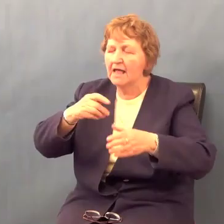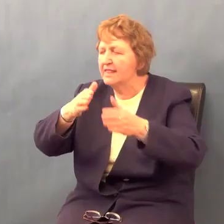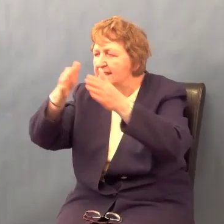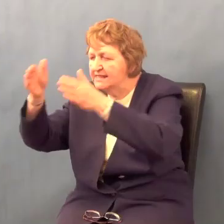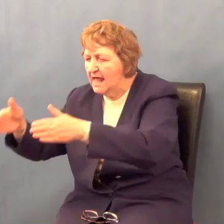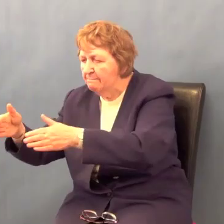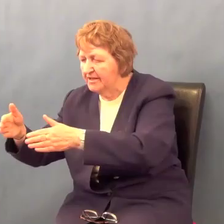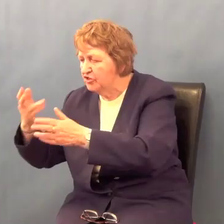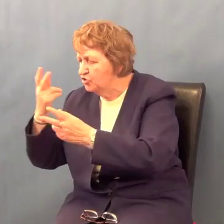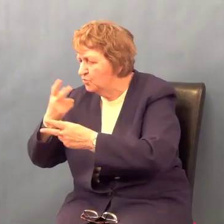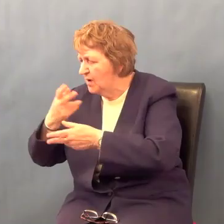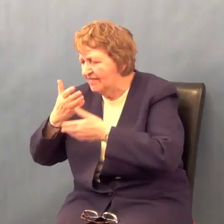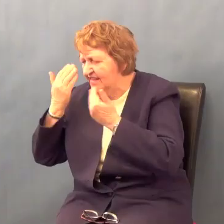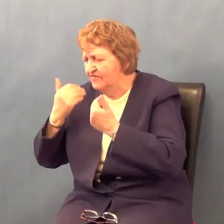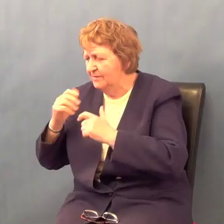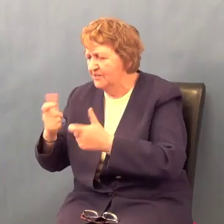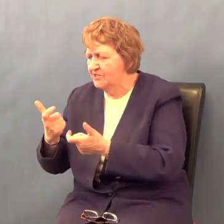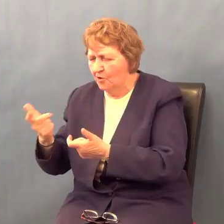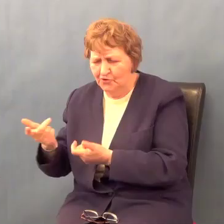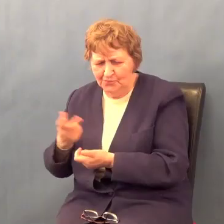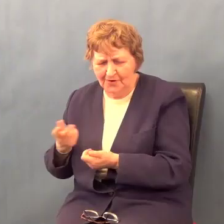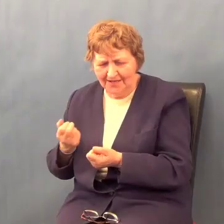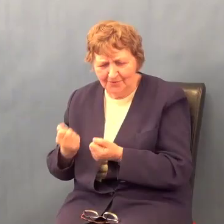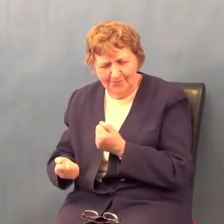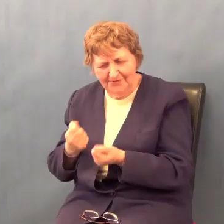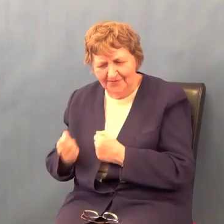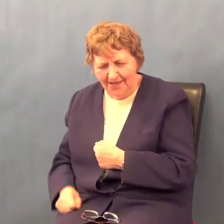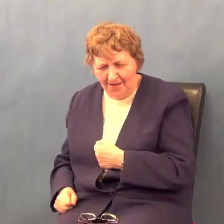Następnie szukali... Nie wiem, czego oni szukali, to jest trudne.